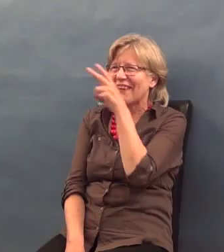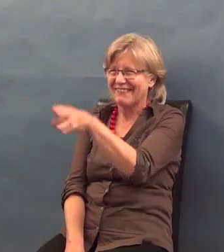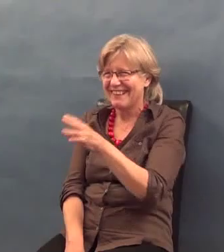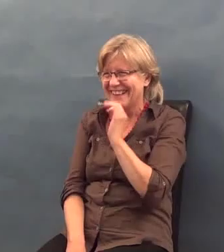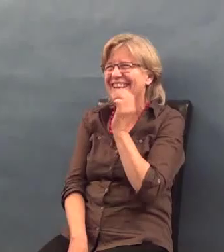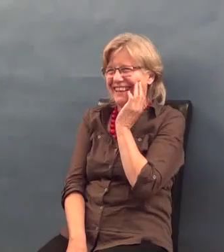Widzę.